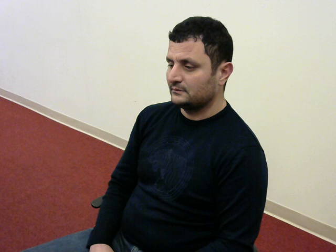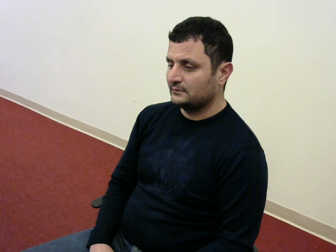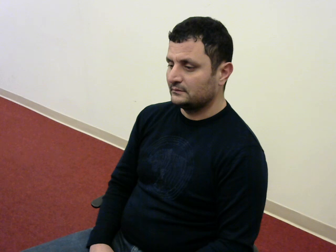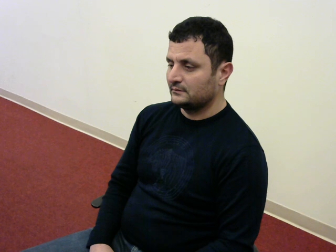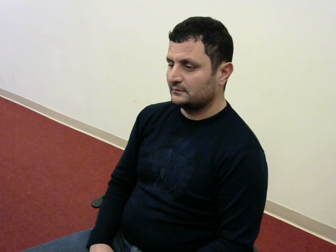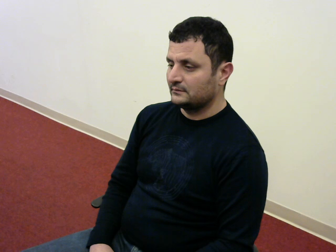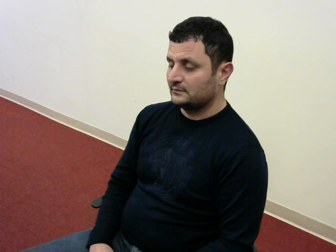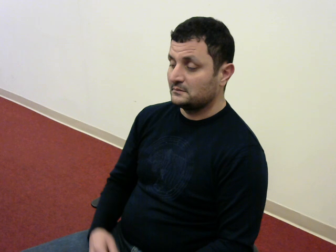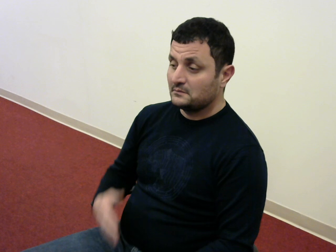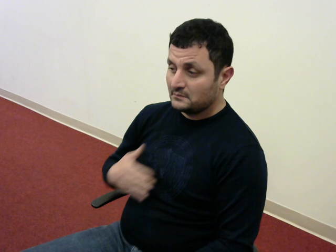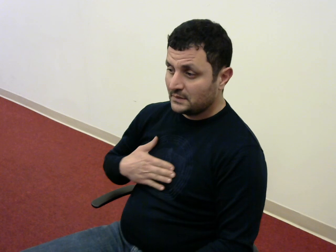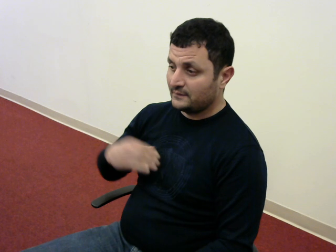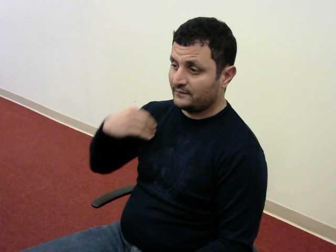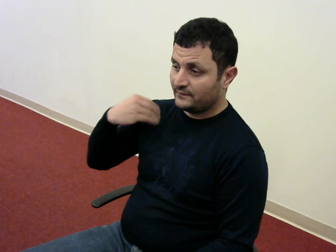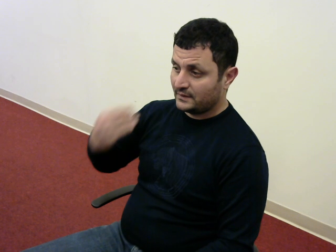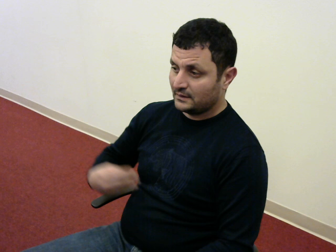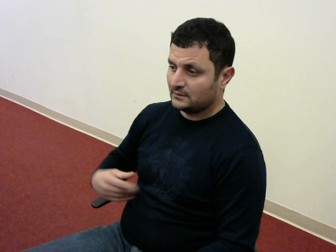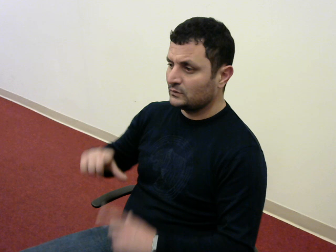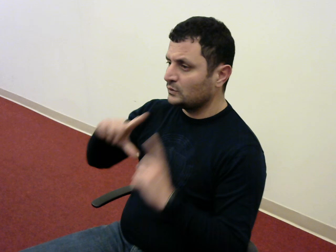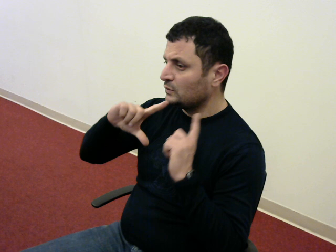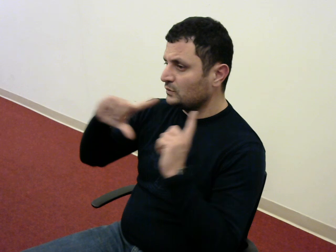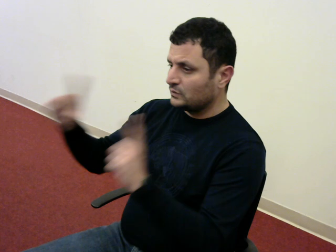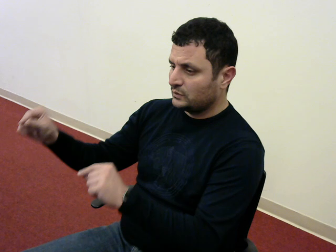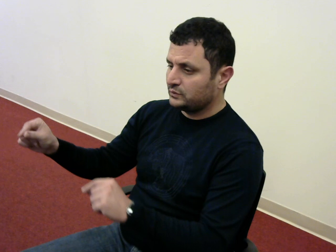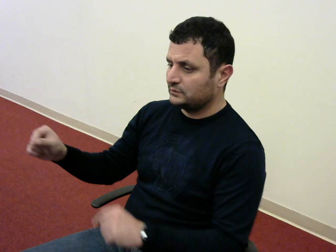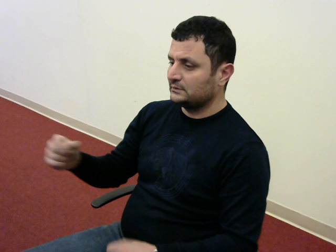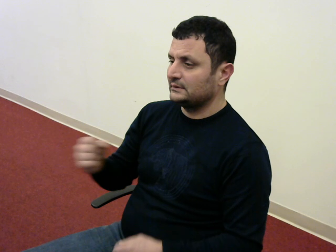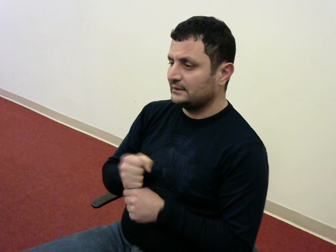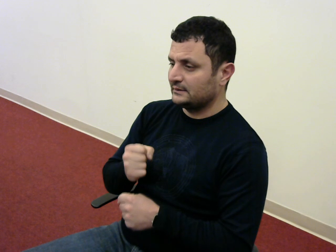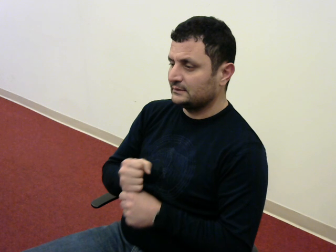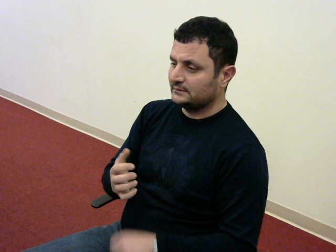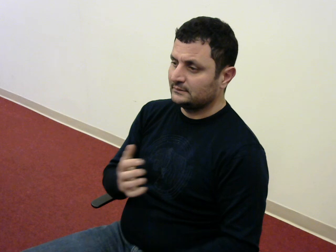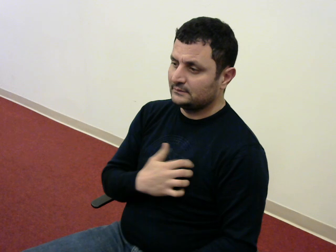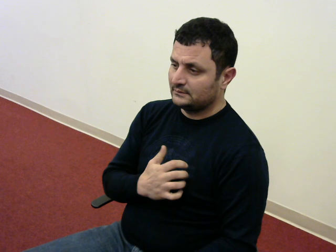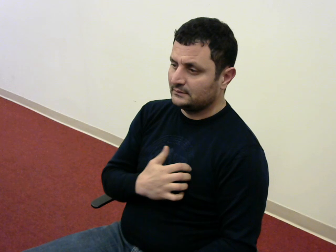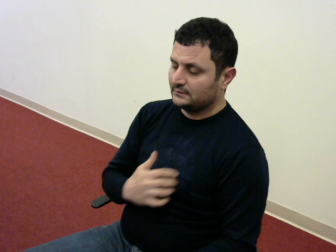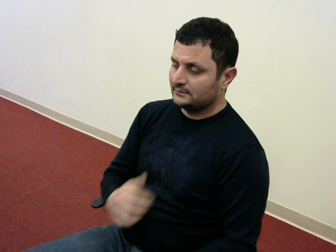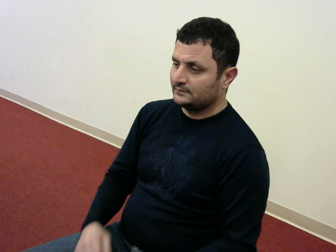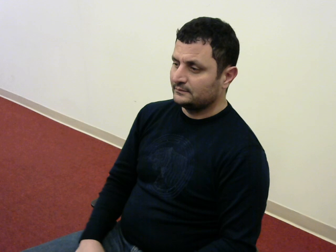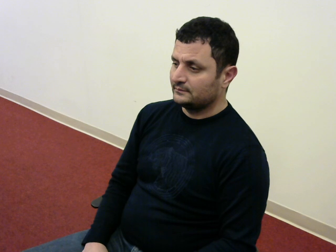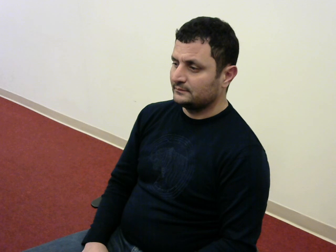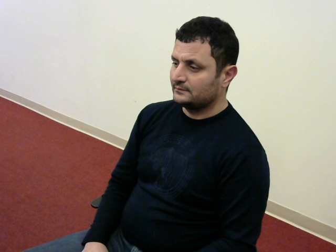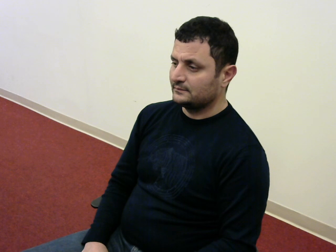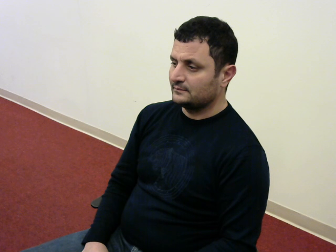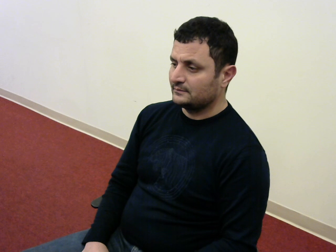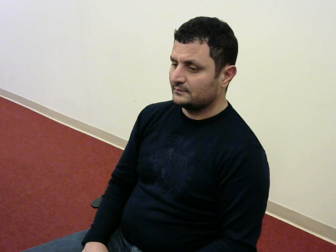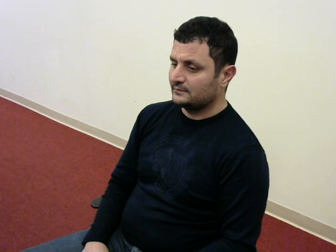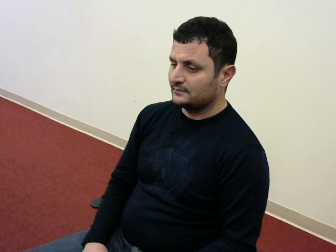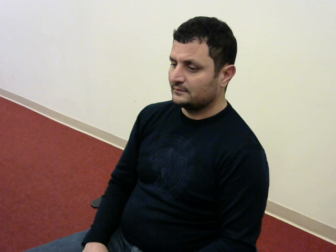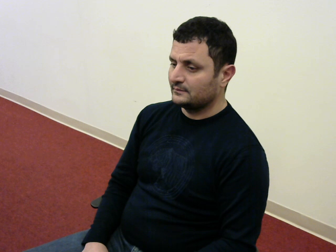Mən Fransaya səyahet etmək istəyirəm